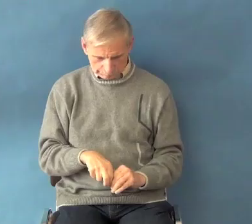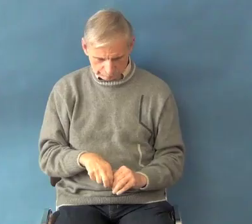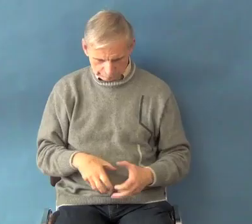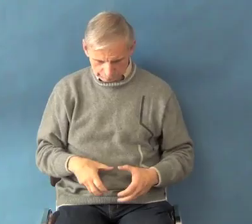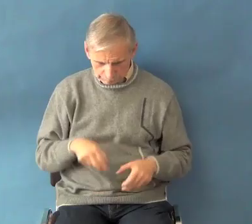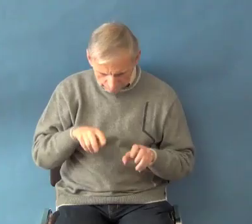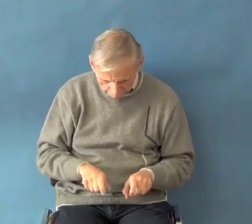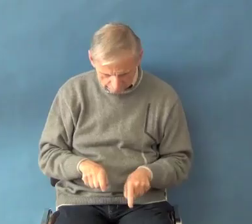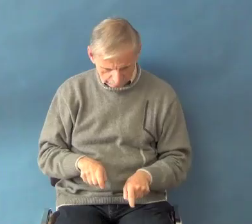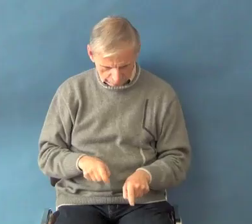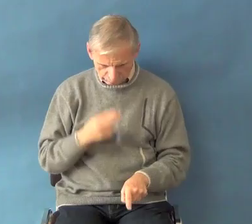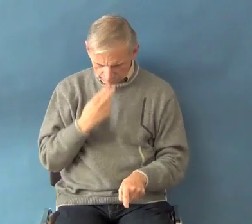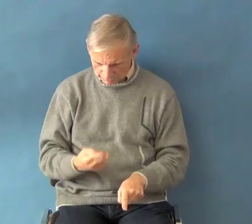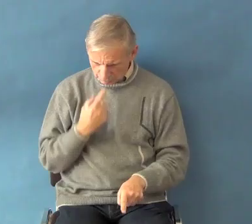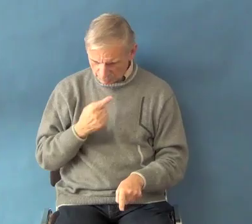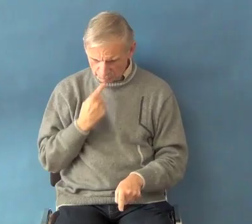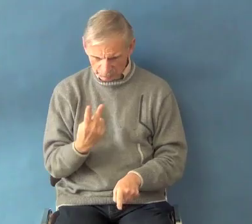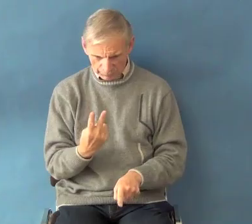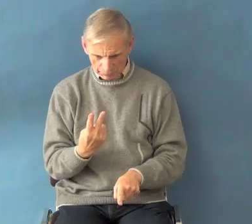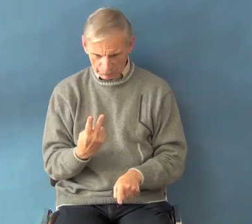Siada zdziwiony i widzi, że jest za mało koszy - dwa.